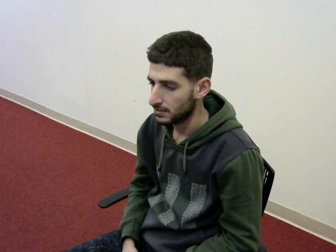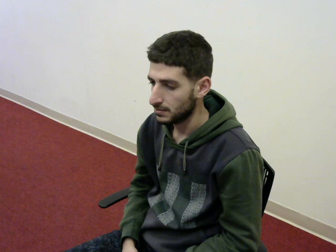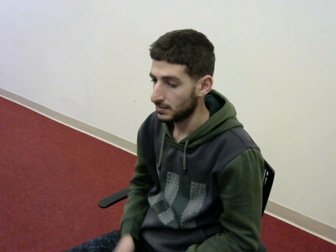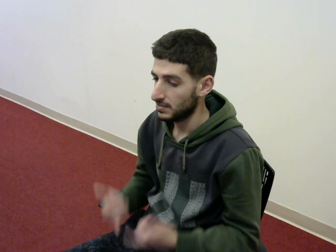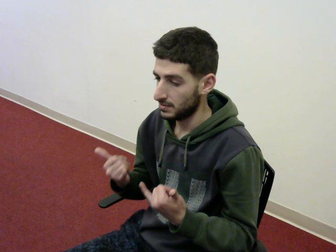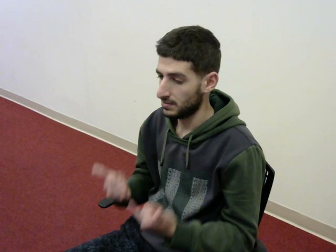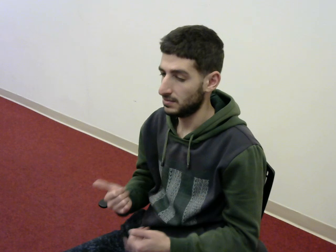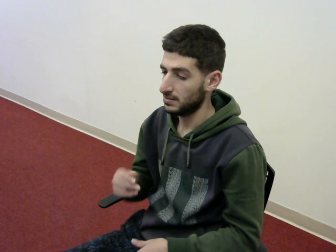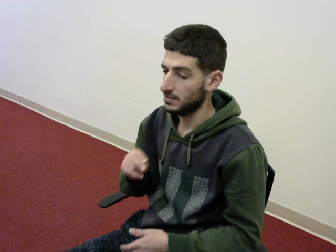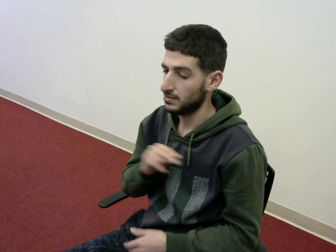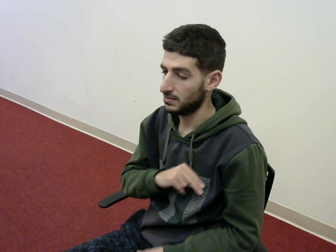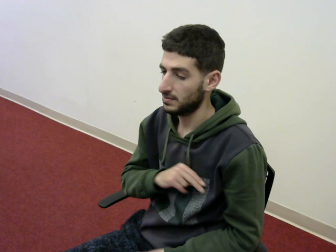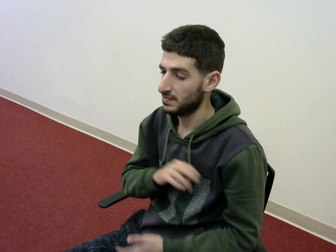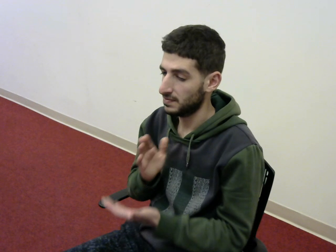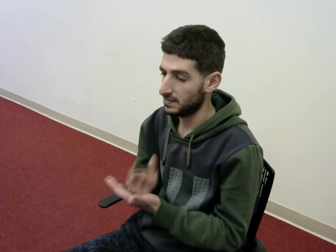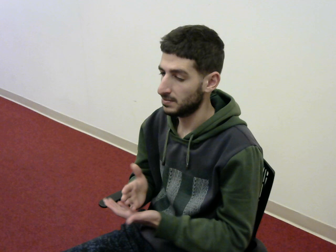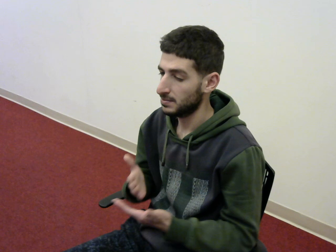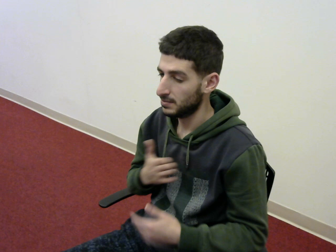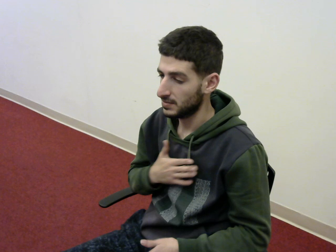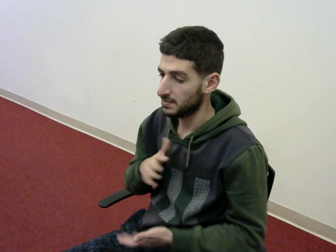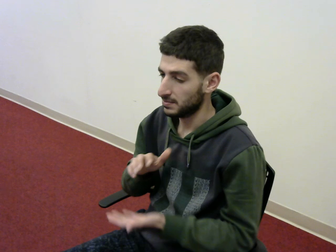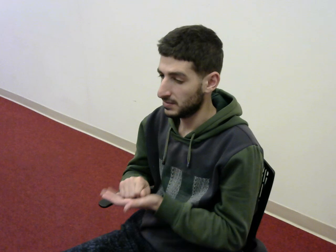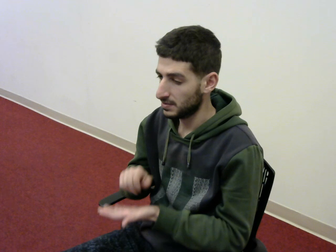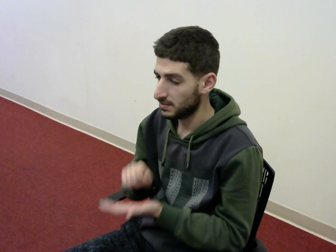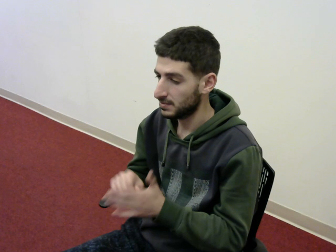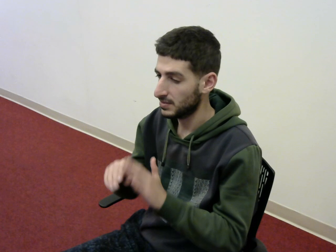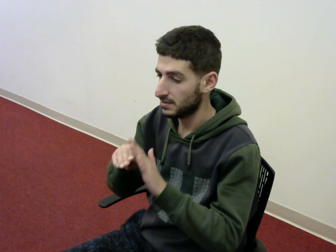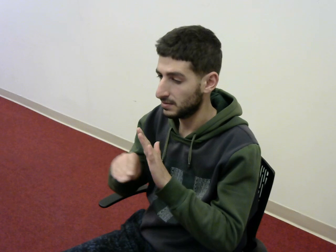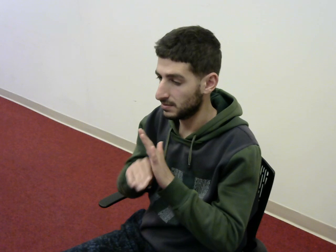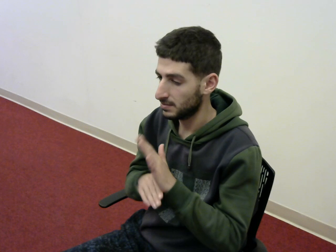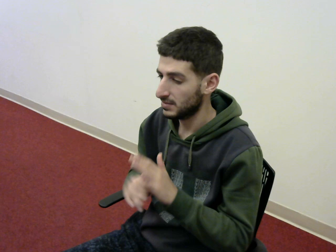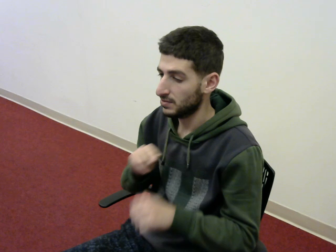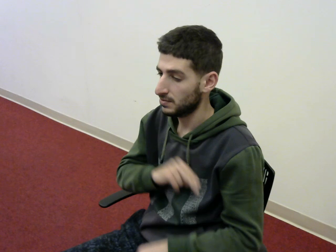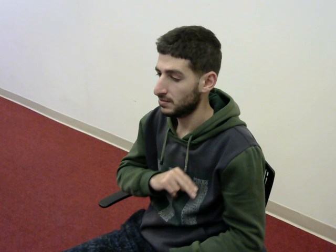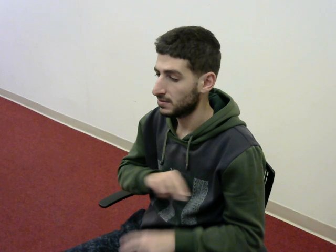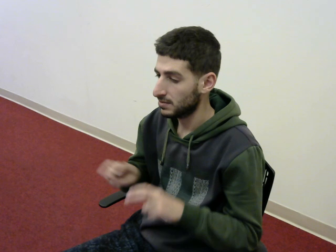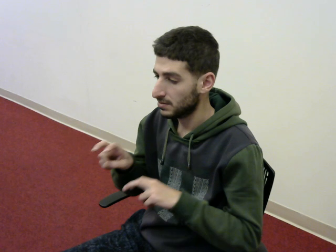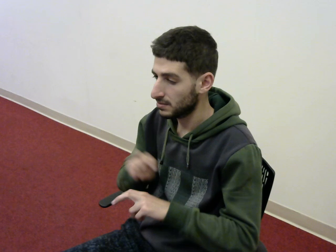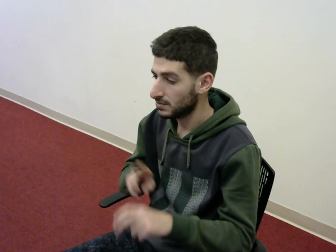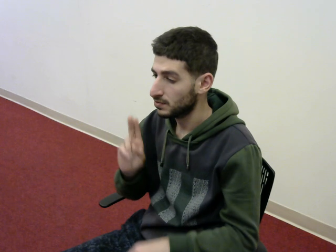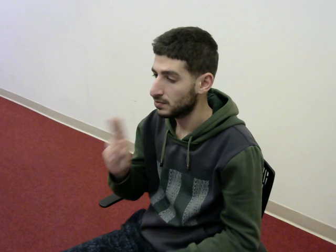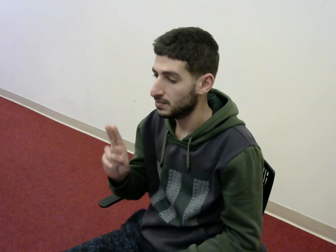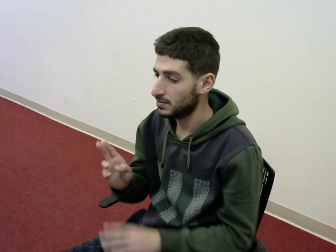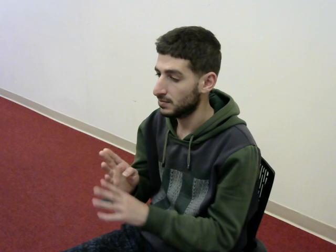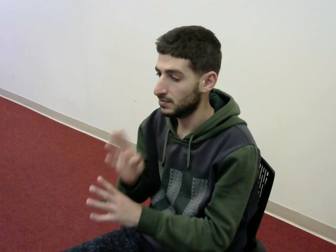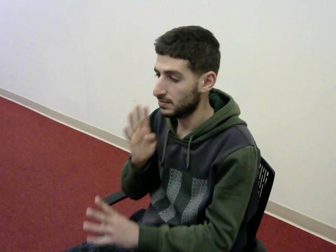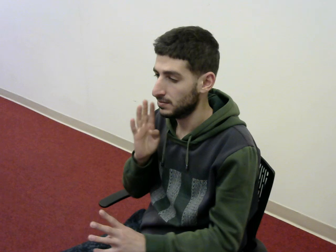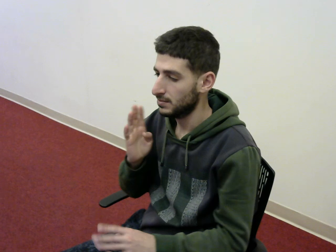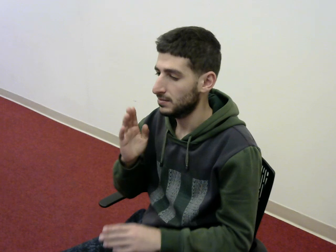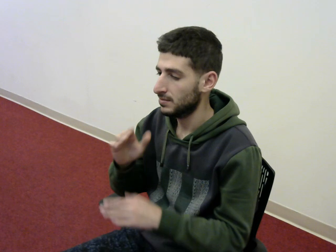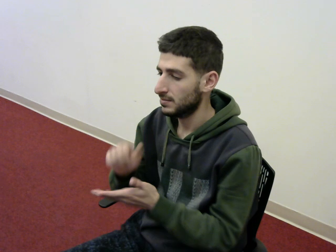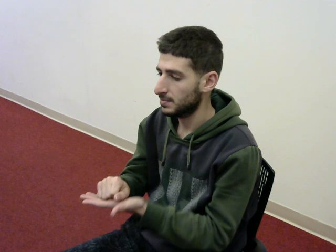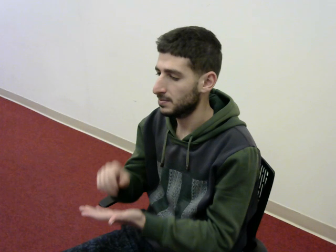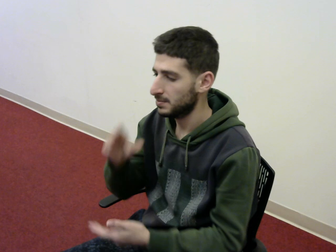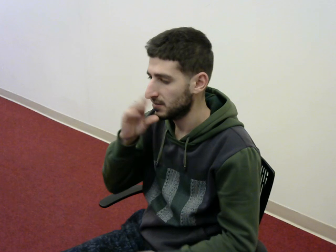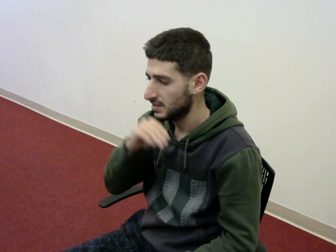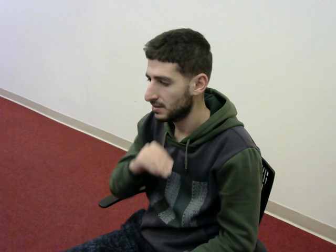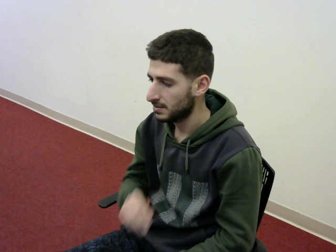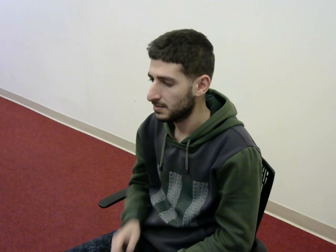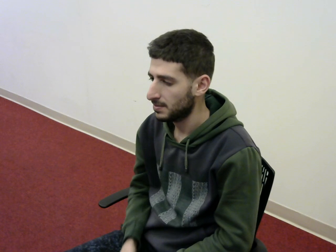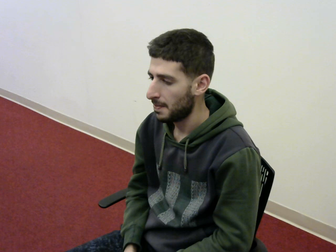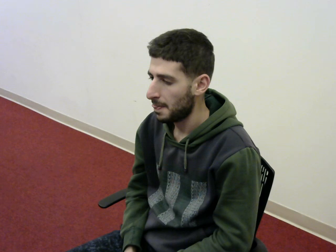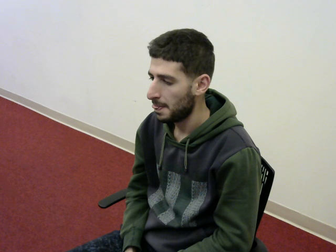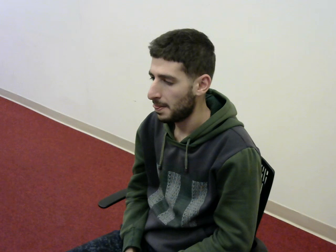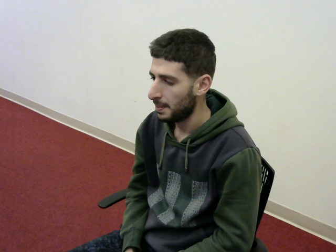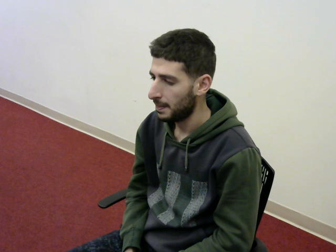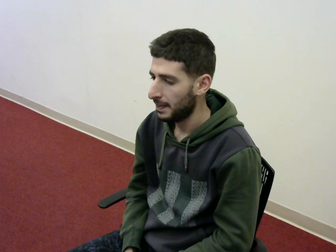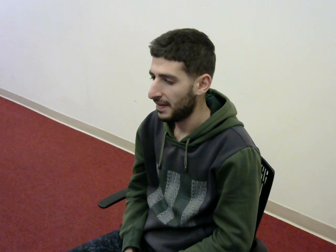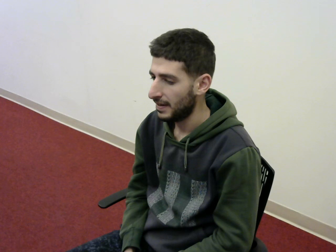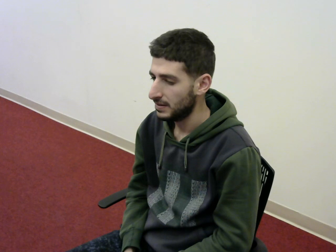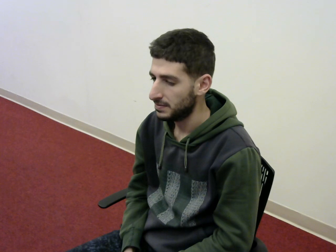İndi işim var, mən Məşğulluq sistemində iş axtaran kimi növbə tuta bilərəmmi?